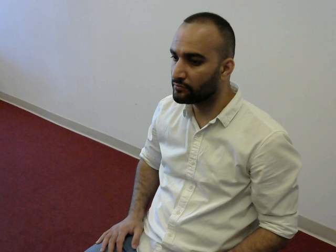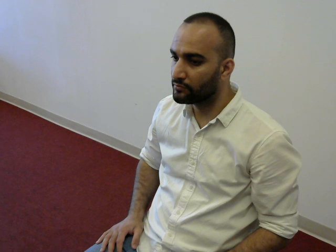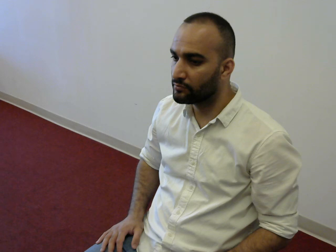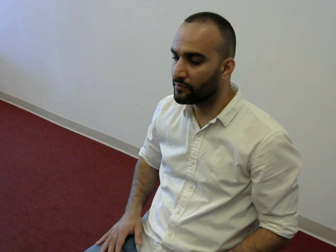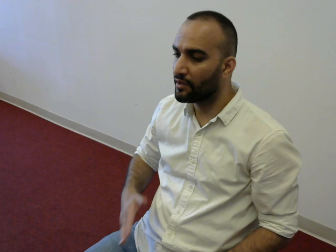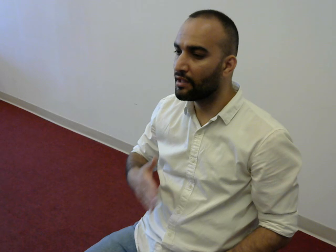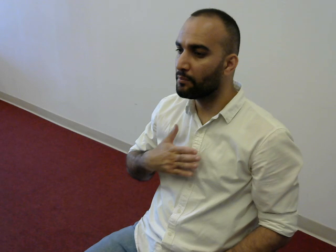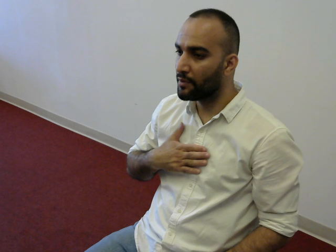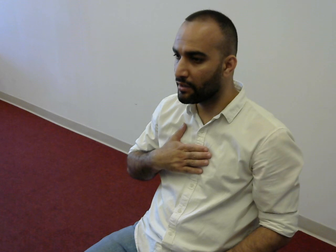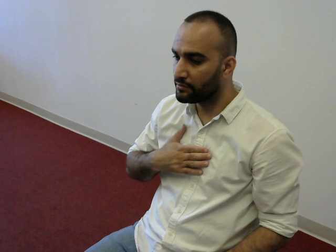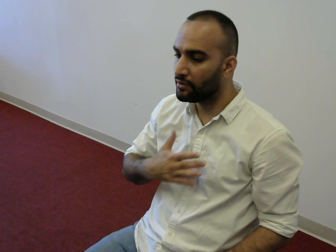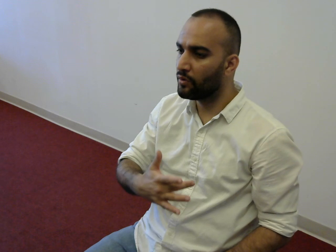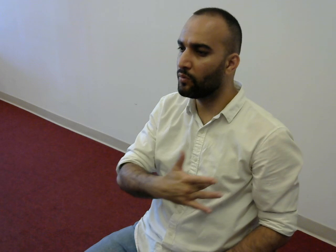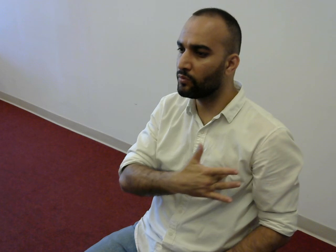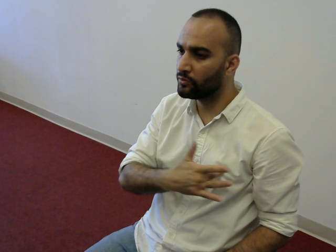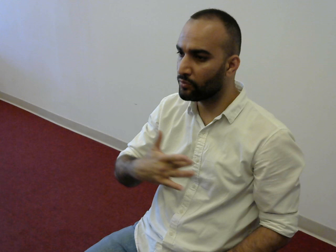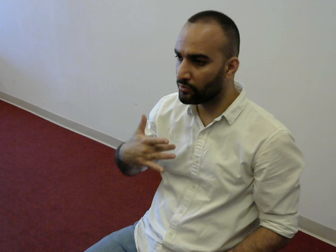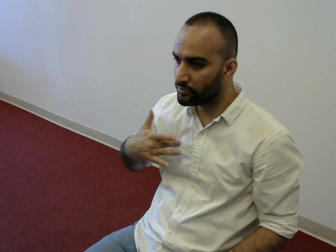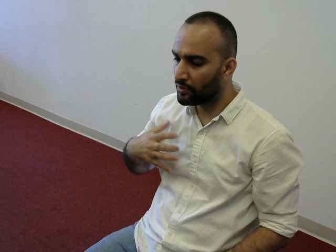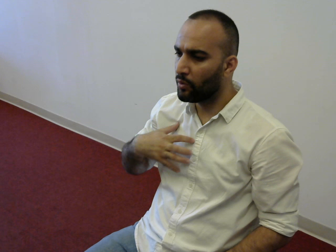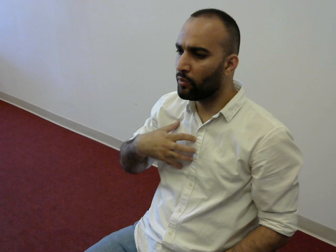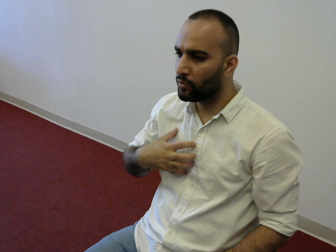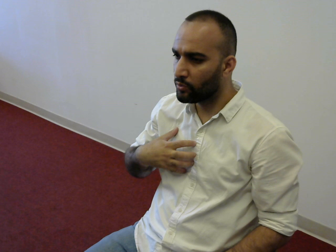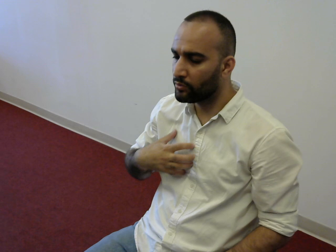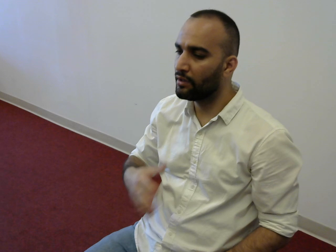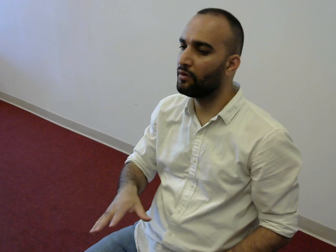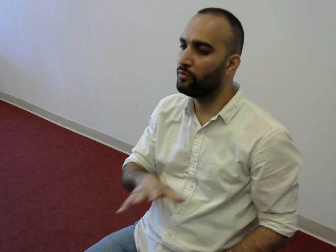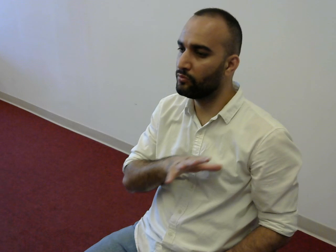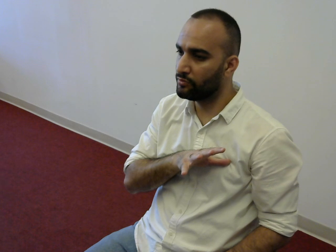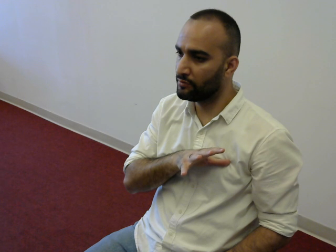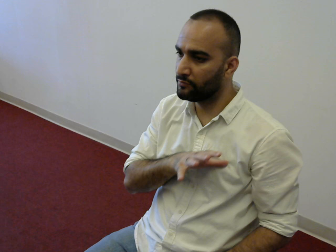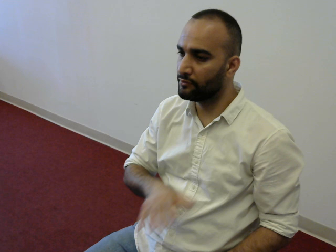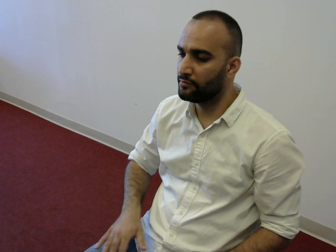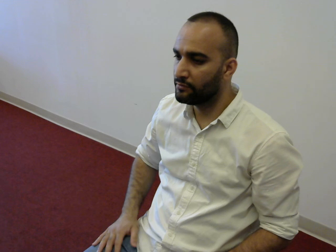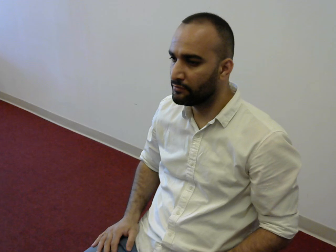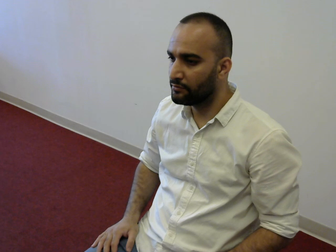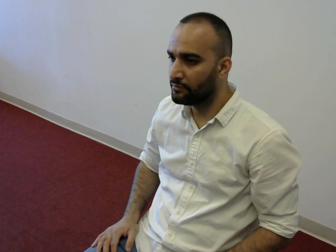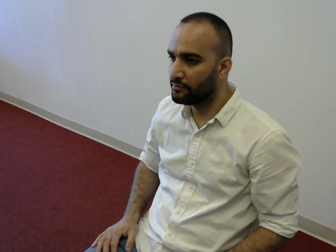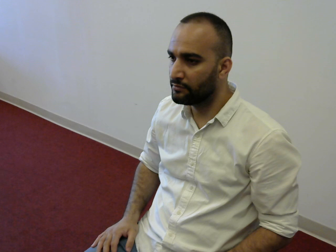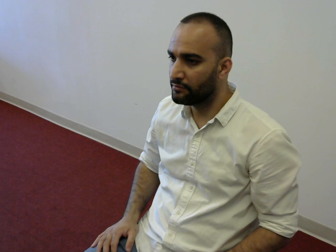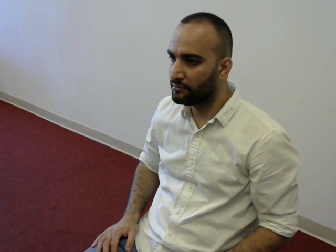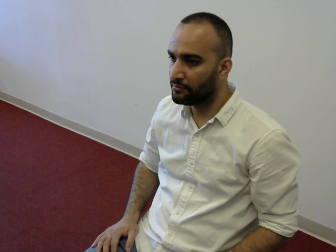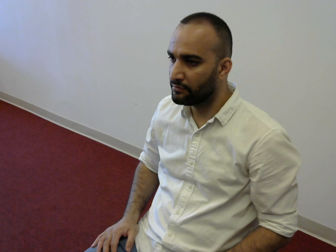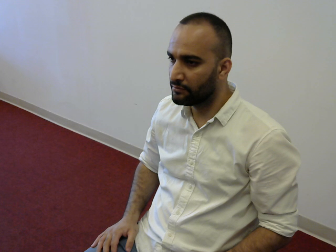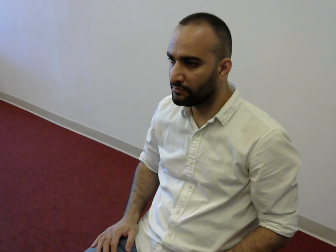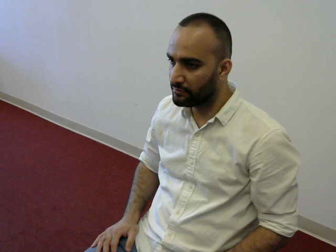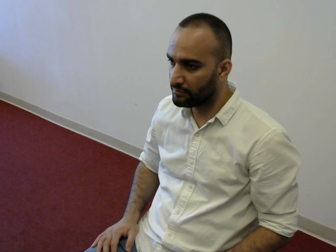Mən zökəm olmuşam